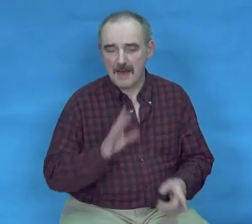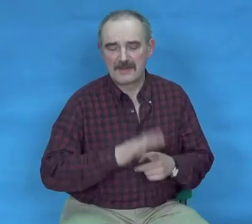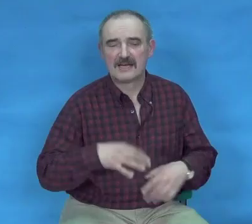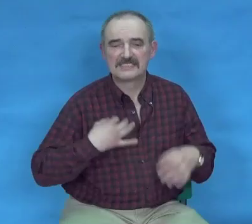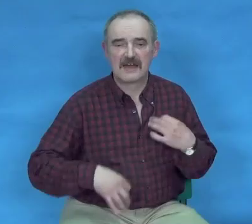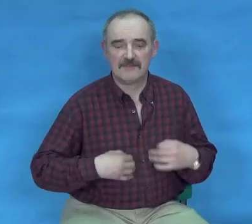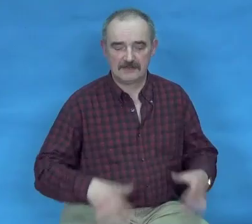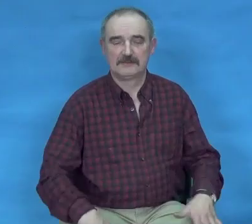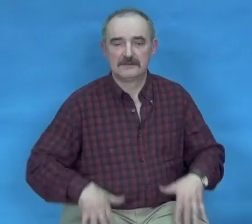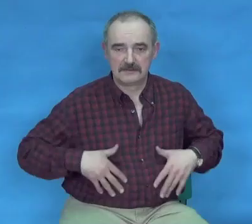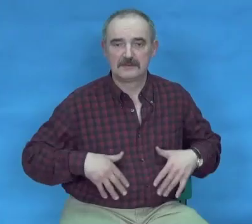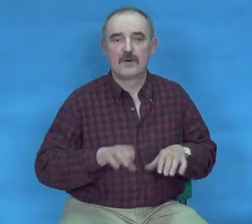Trzeba być ubranym po cywilnemu.